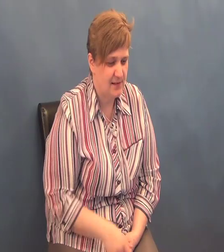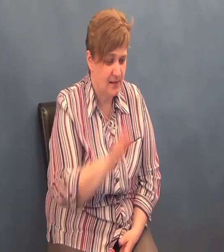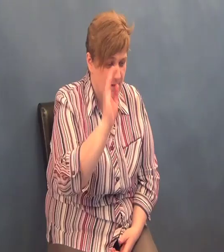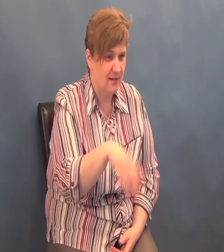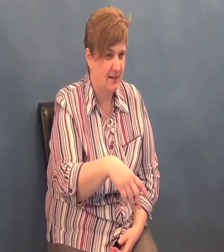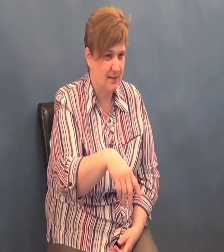Hej!